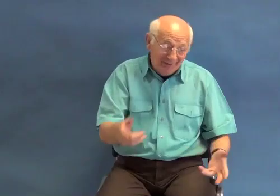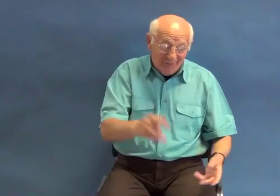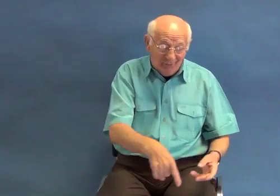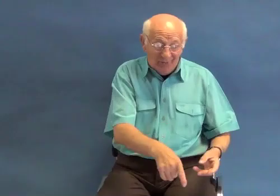No.